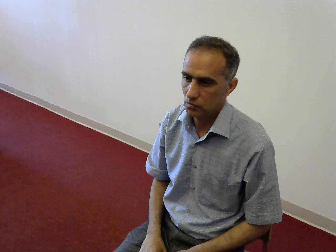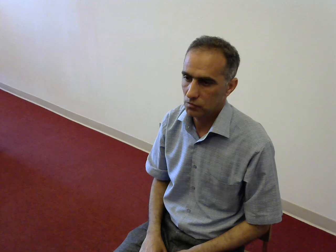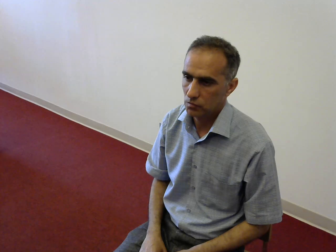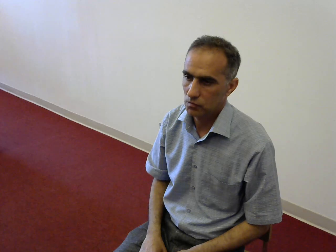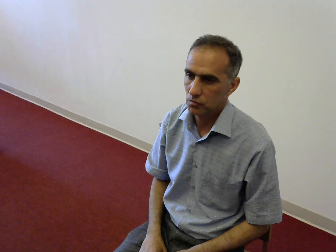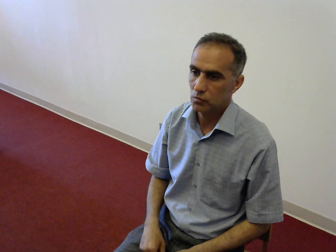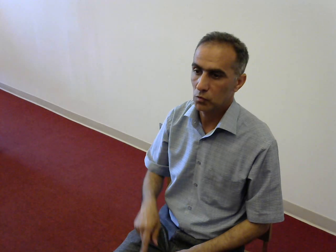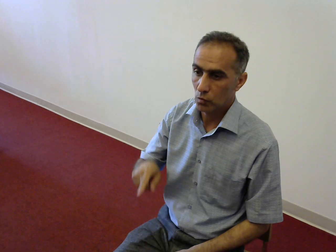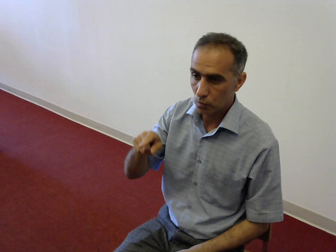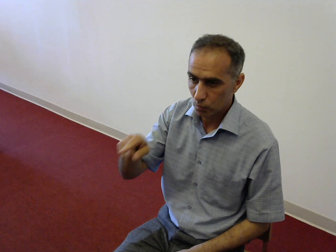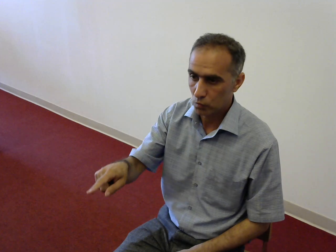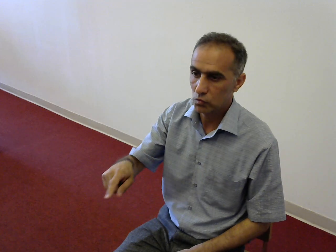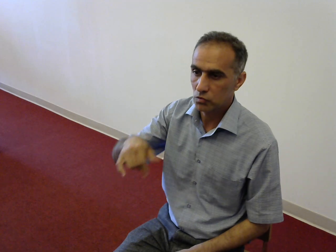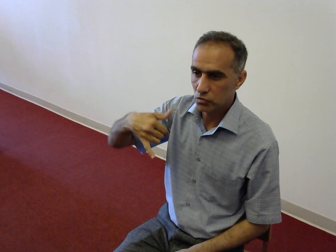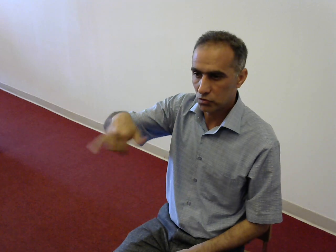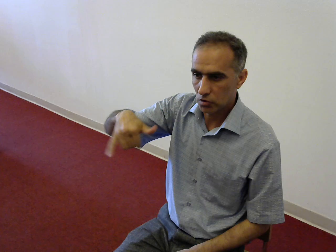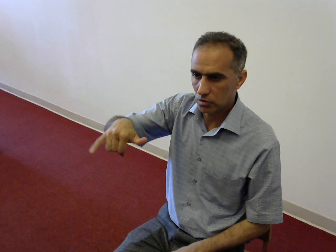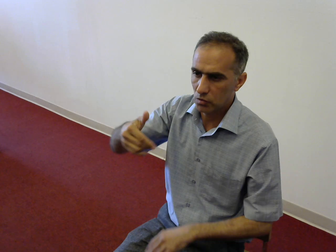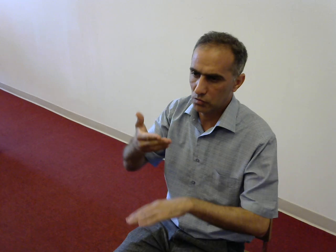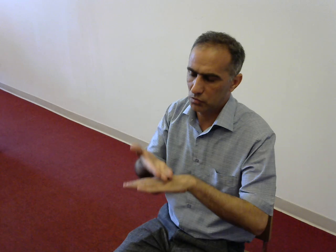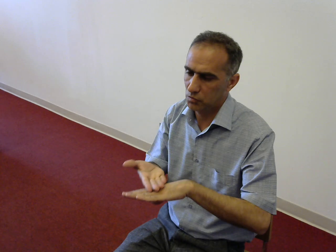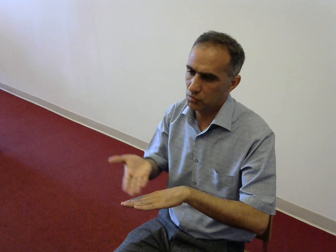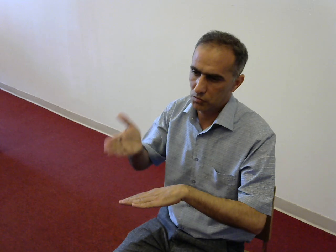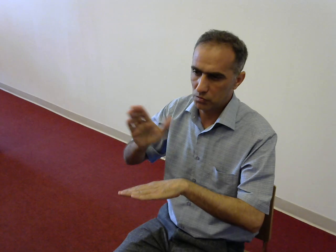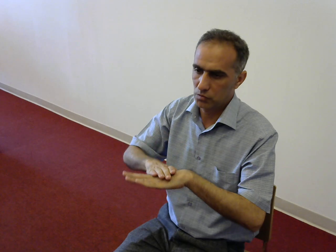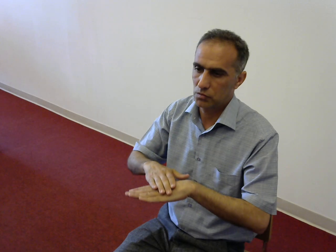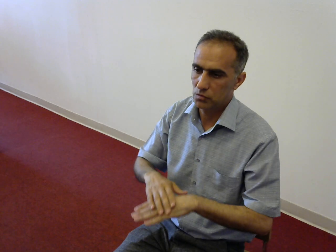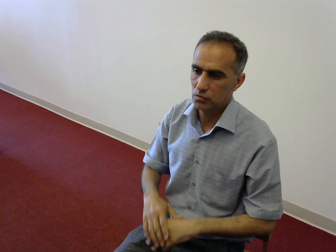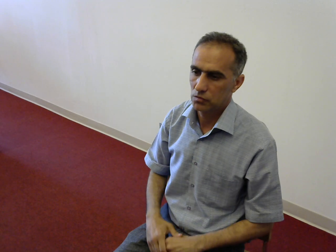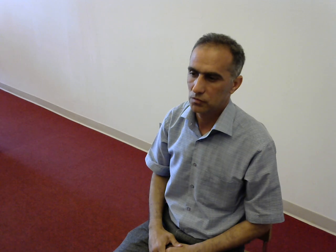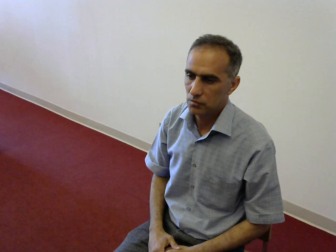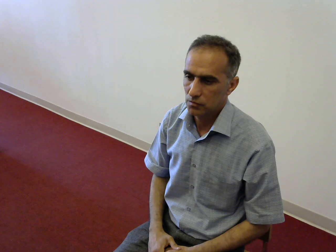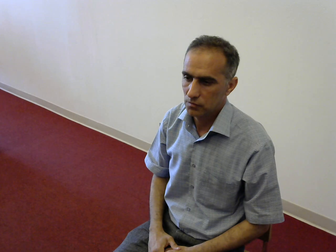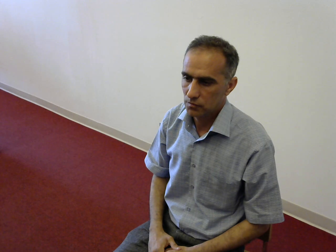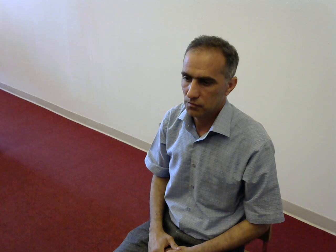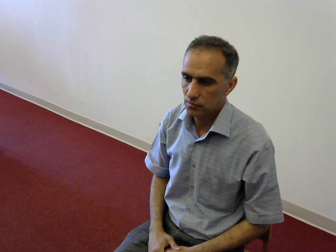Bu çanta ağırdır